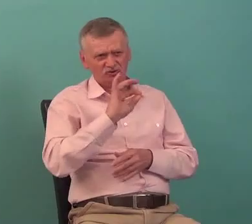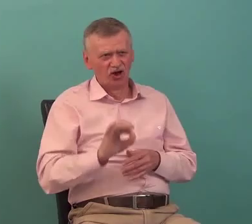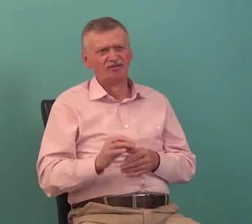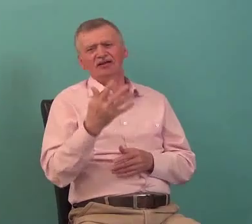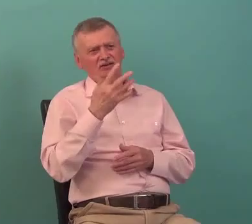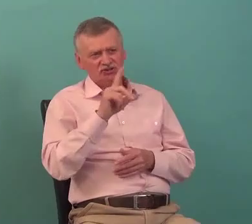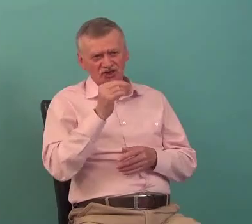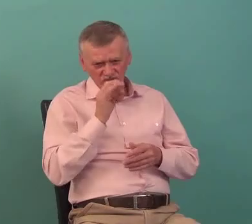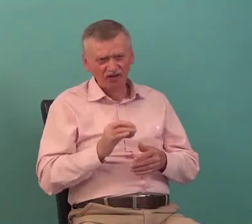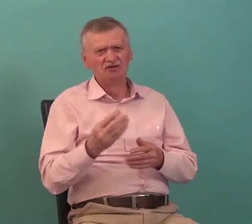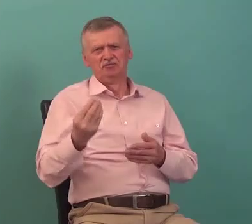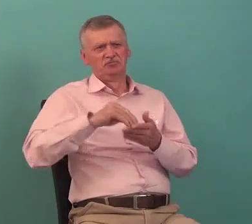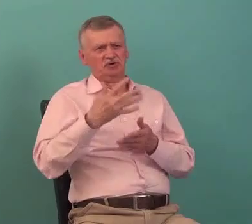Sto złotych plus pięć procent.